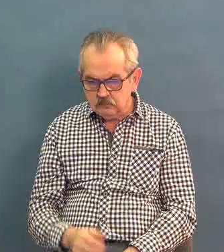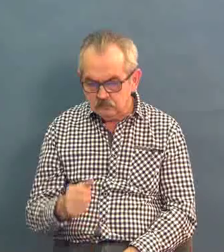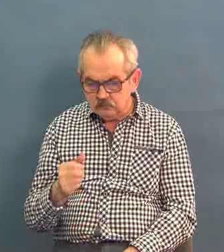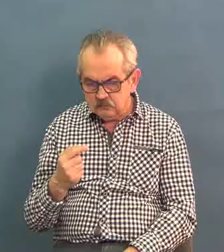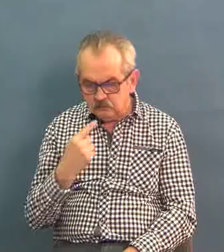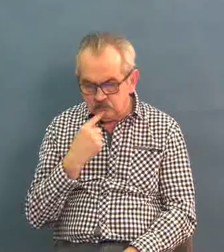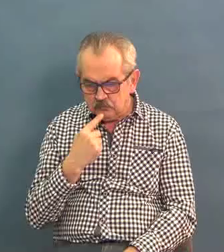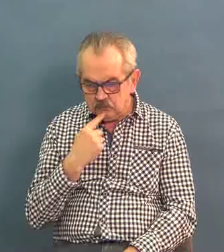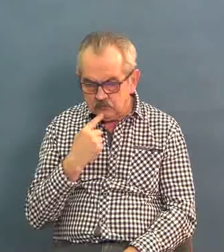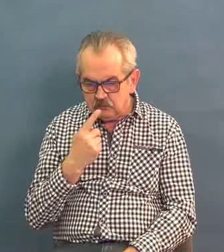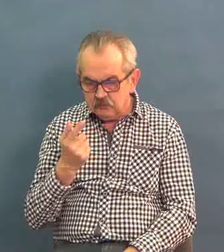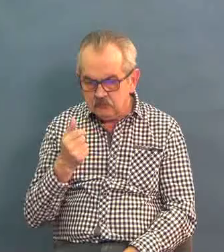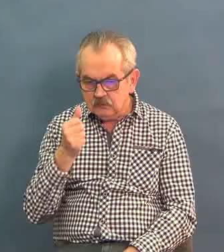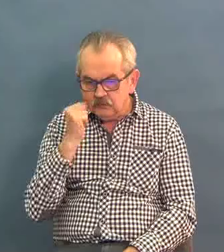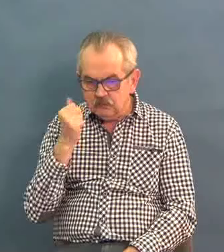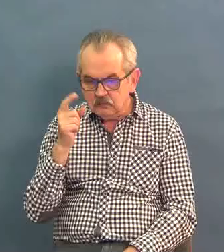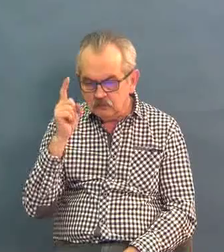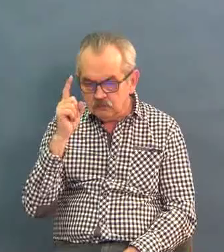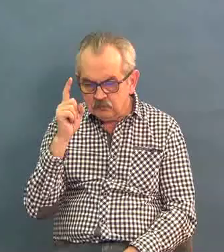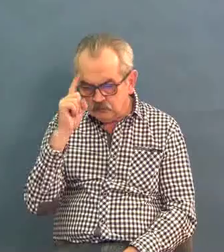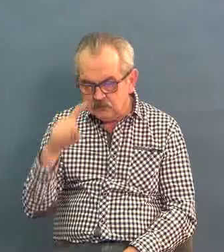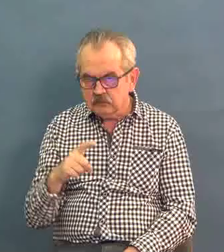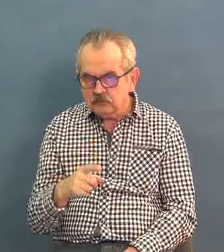Język niemiecki.